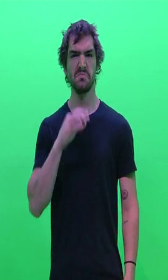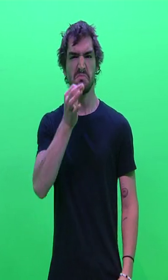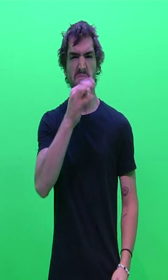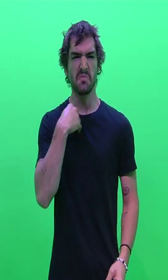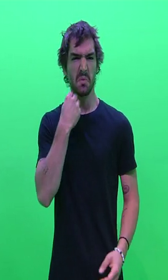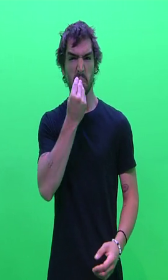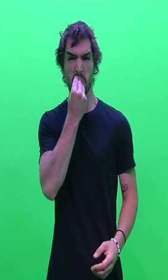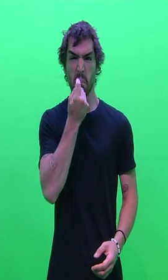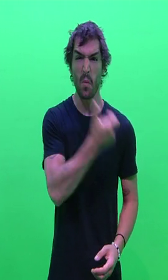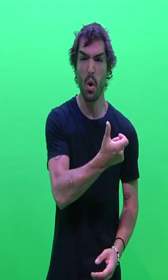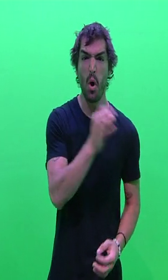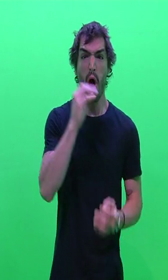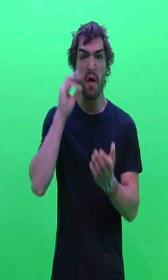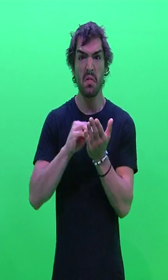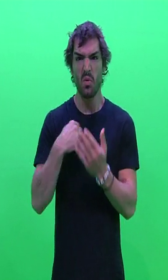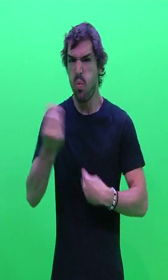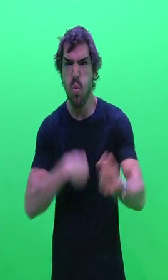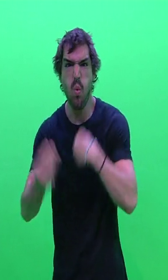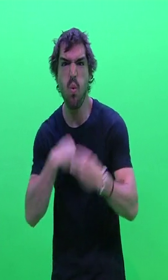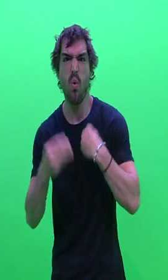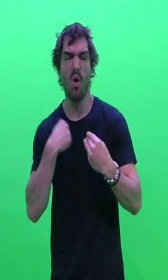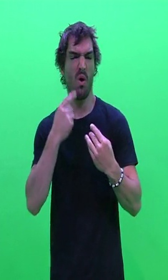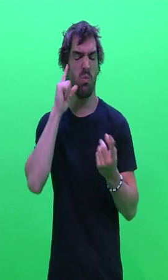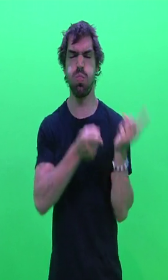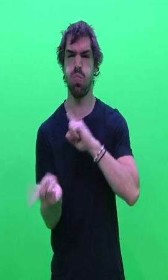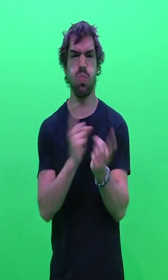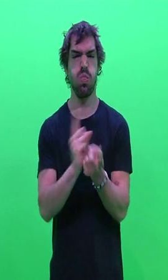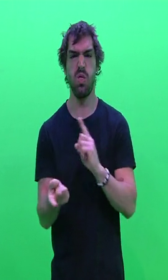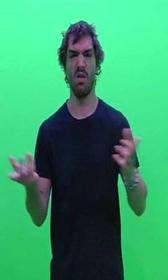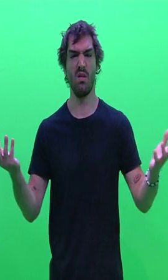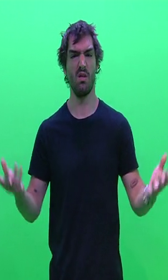Sí, de vegades menjo molt poc i de vegades menjo molt, és molt canviant.